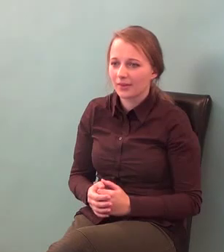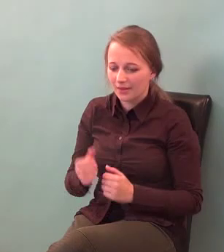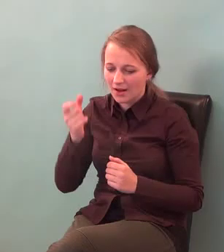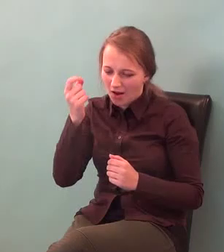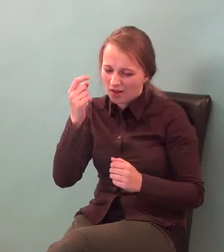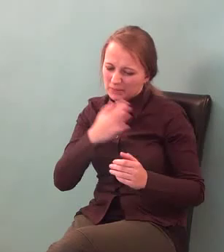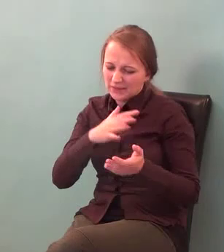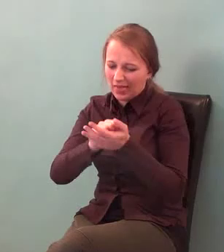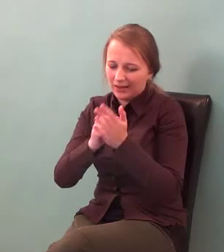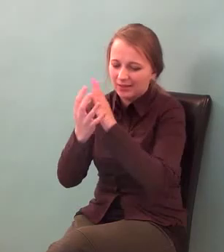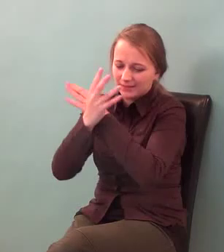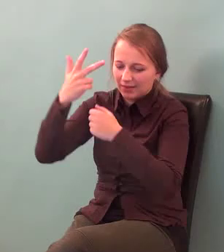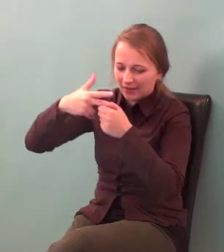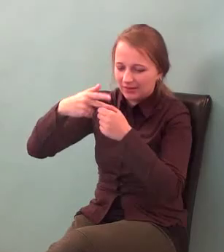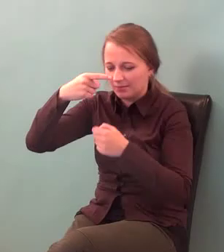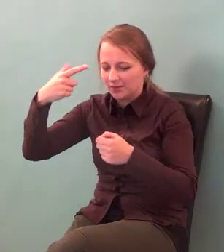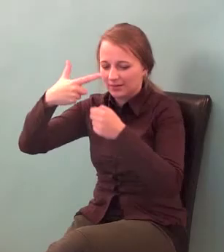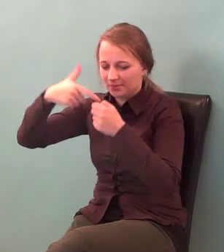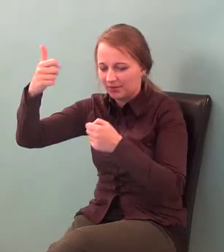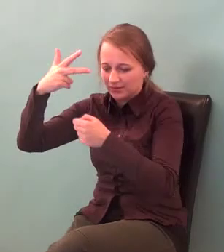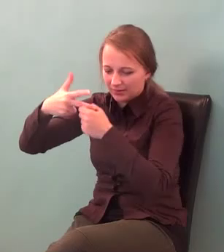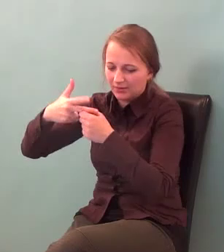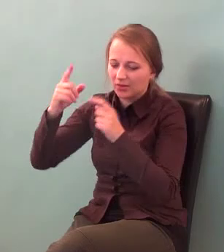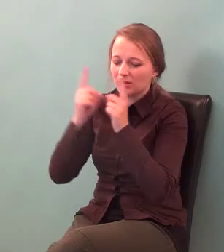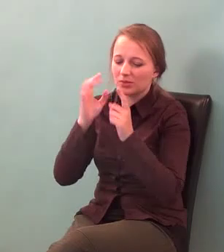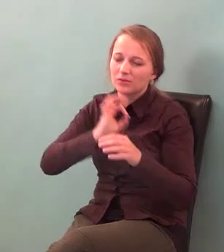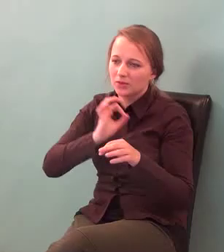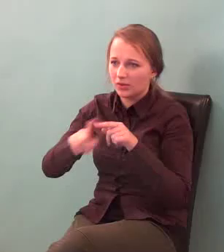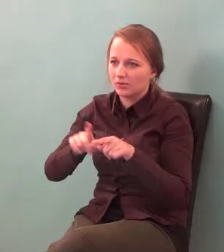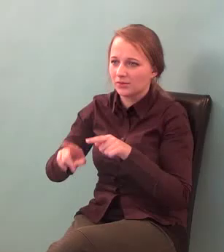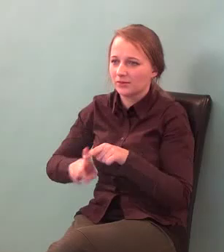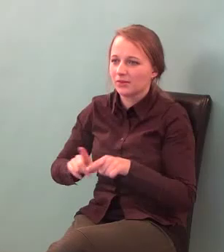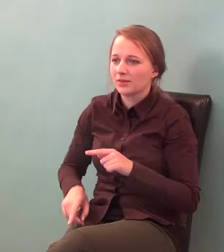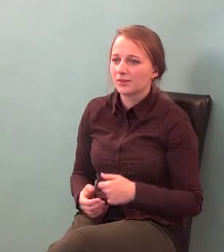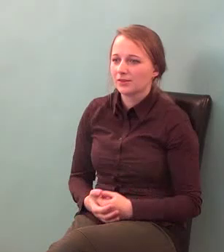Trochę jestem zajęta od dziewiętnastej trzydzieści do dwudziestej pierwszej trzydzieści. Spotykam się z moją siostrą.